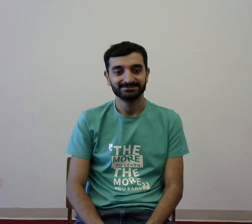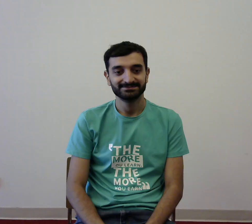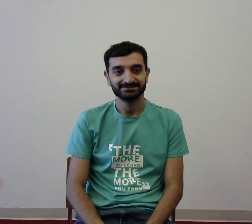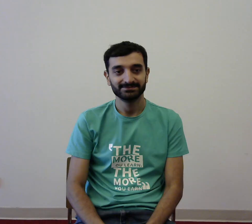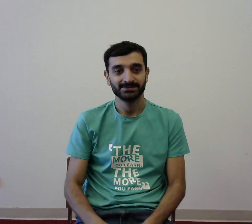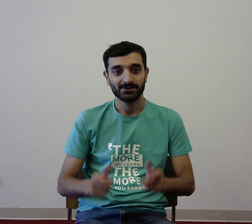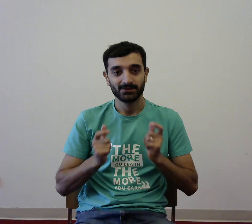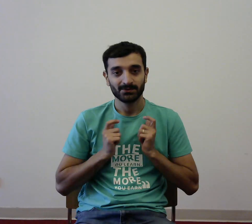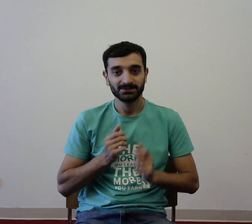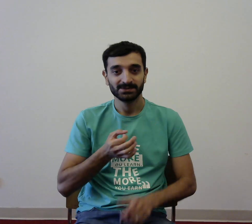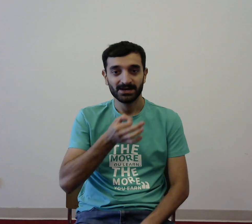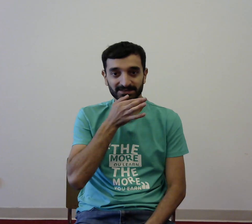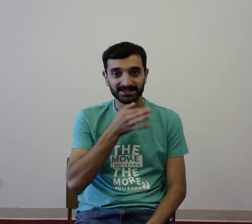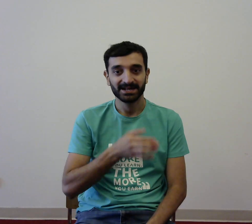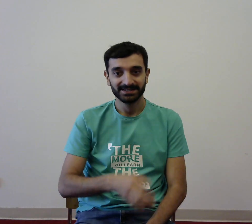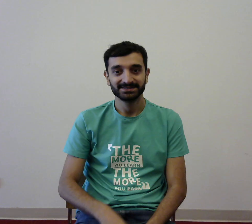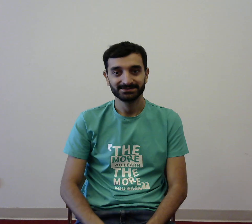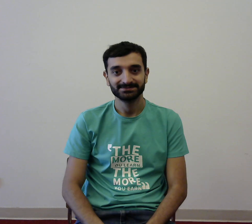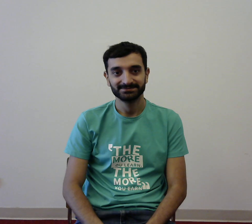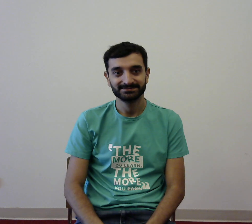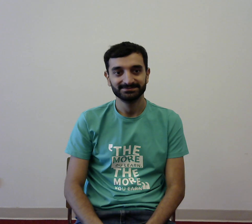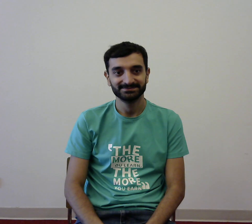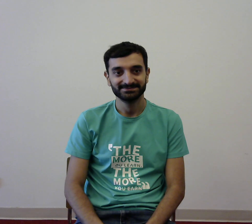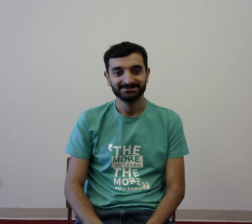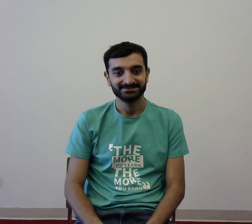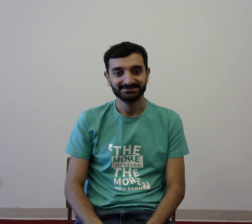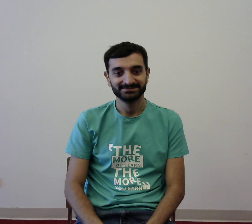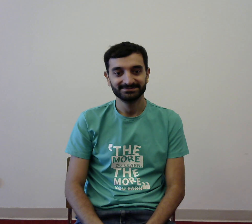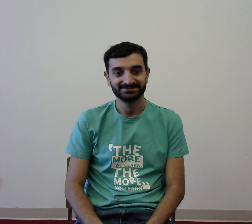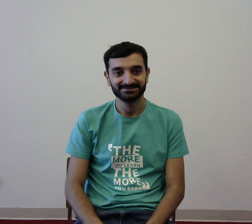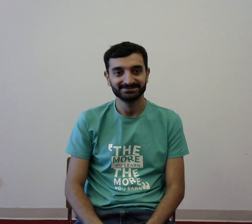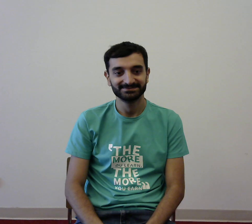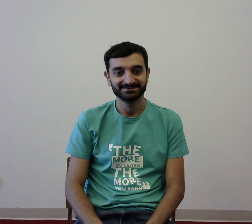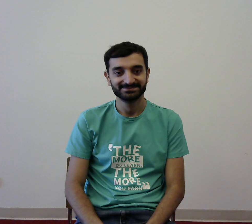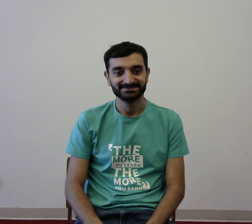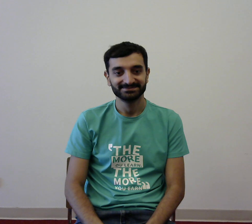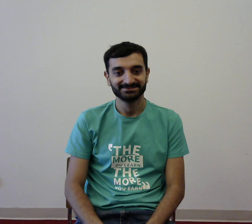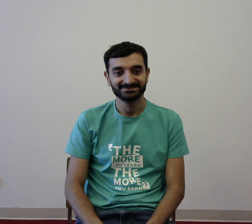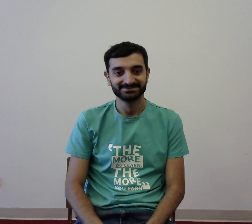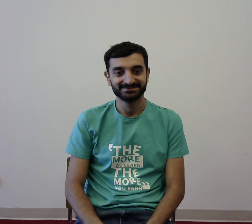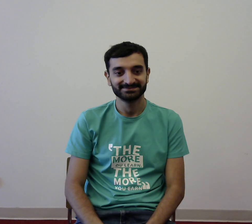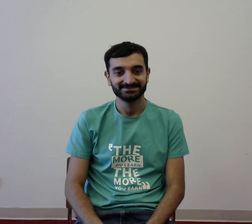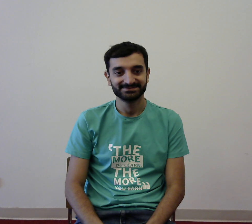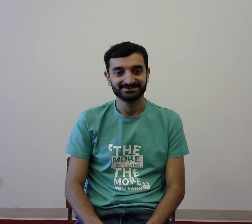Köynəyim xoşuna gəlir?